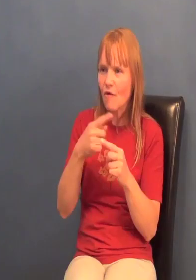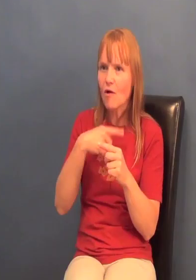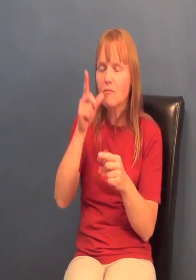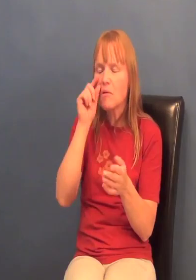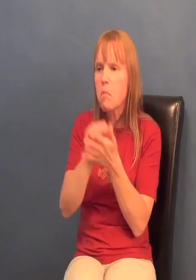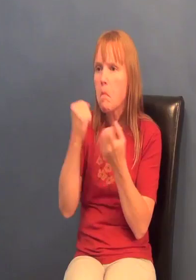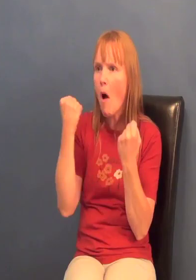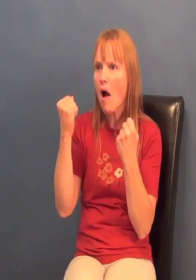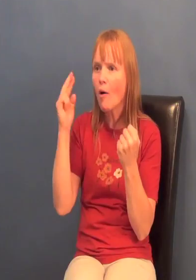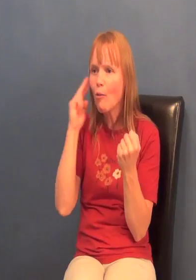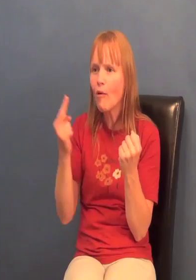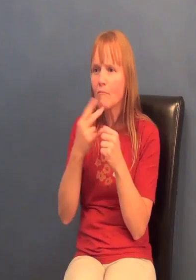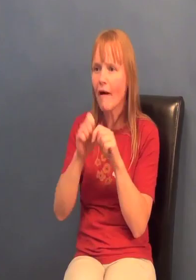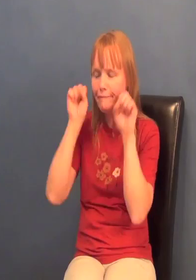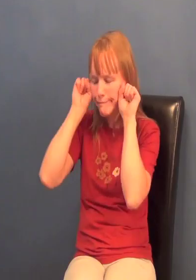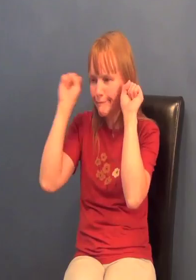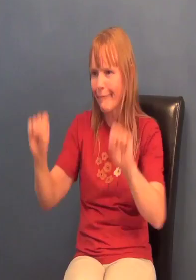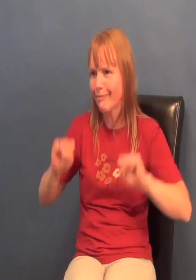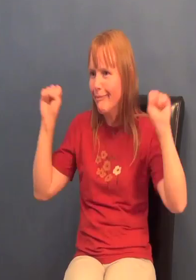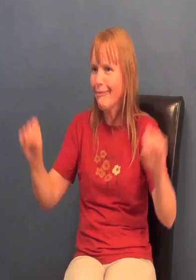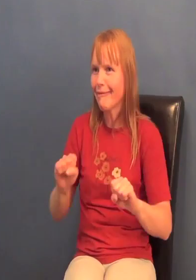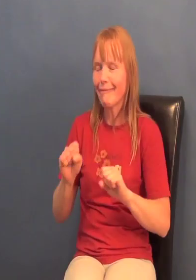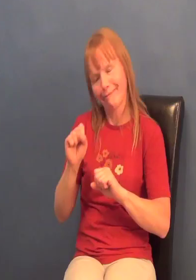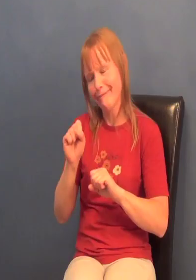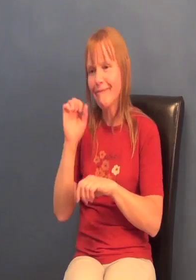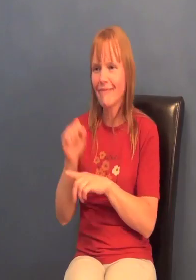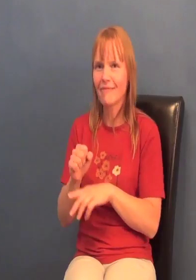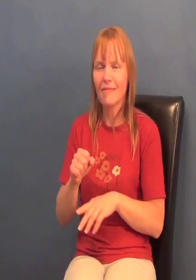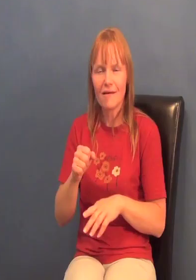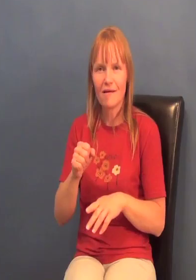"- Spałem mocno, jestem głuchy i nie słyszałem, spałem mocno."